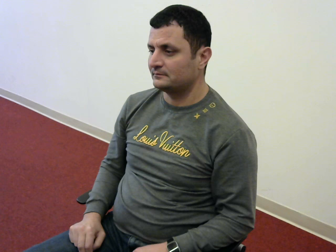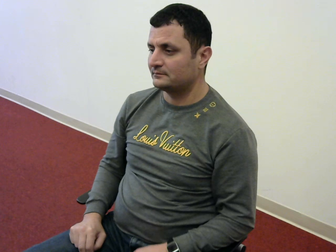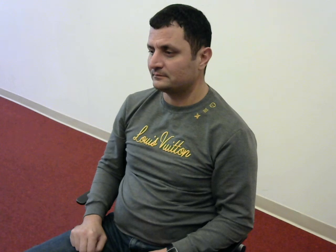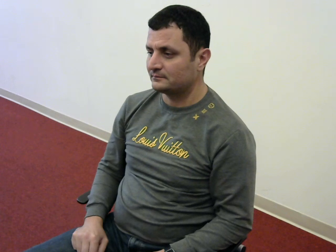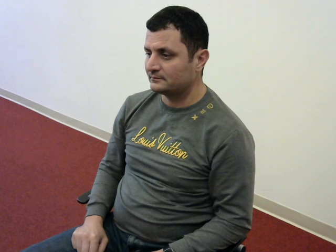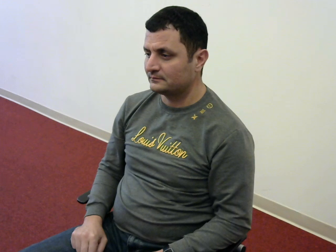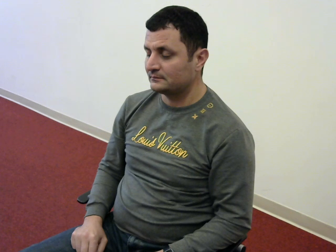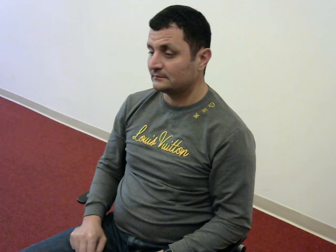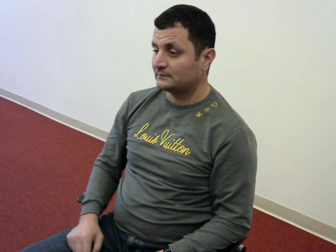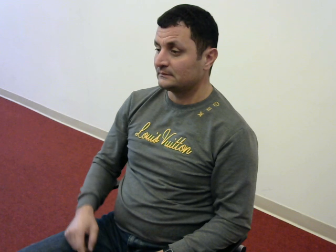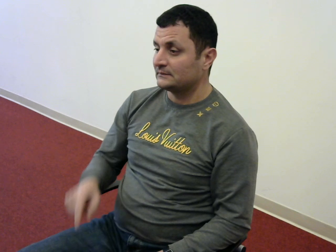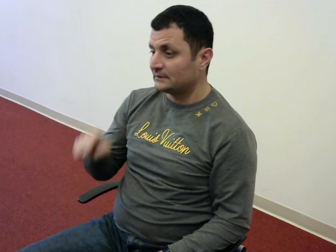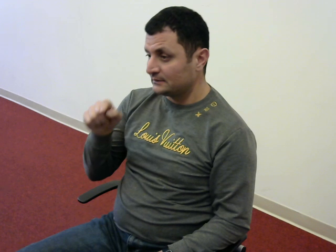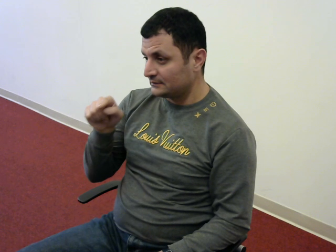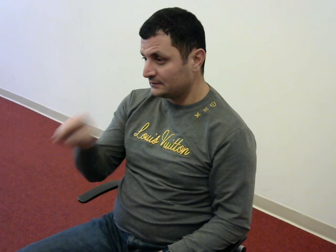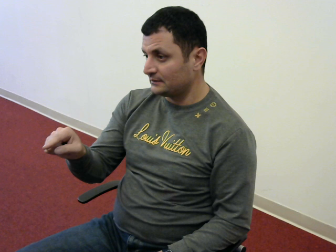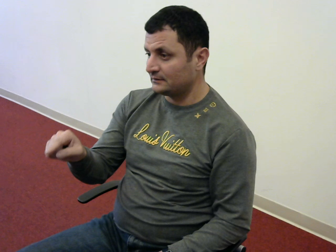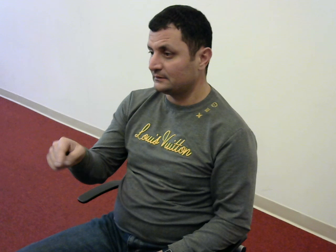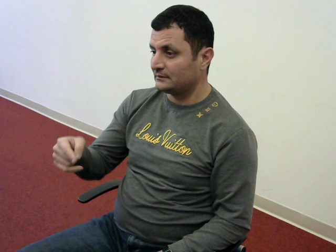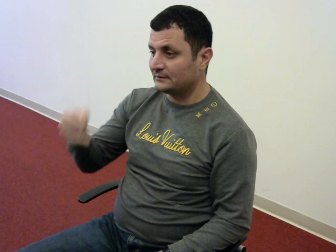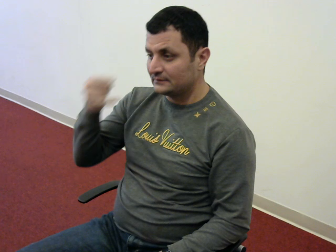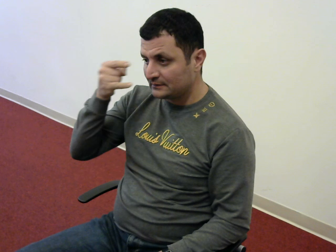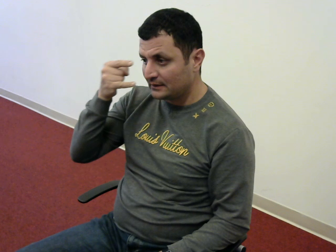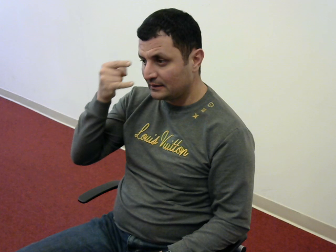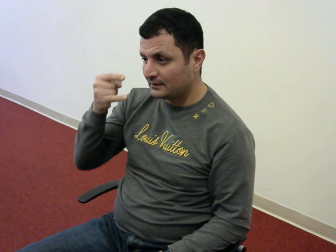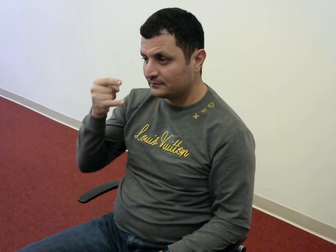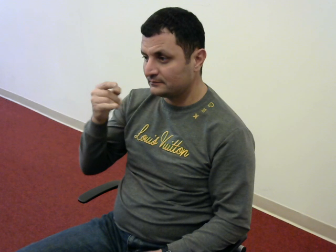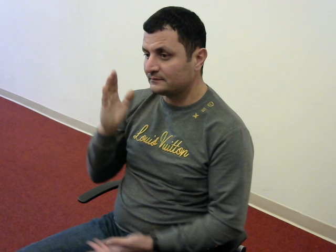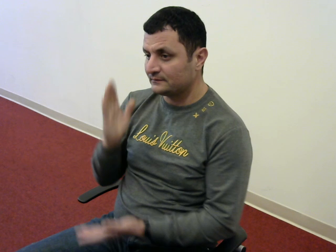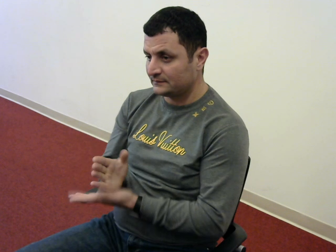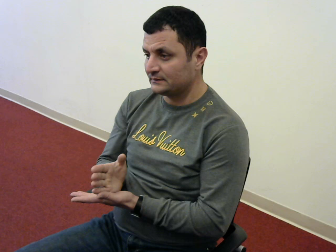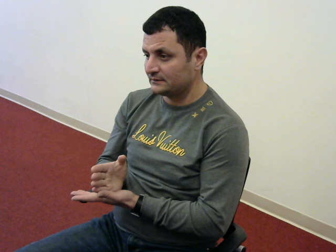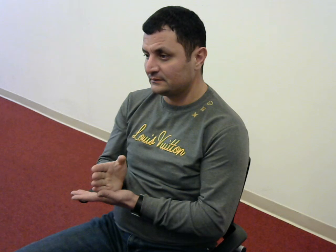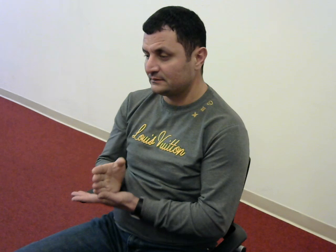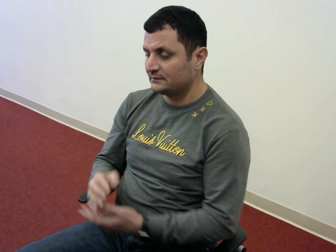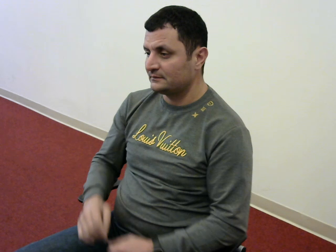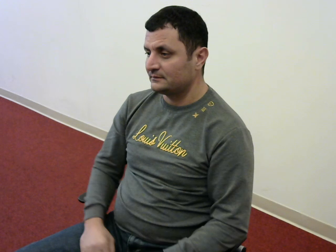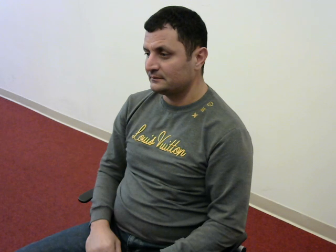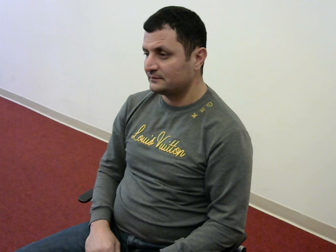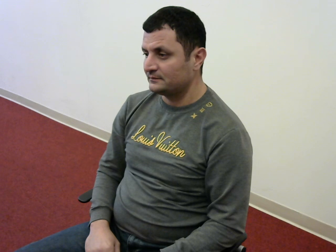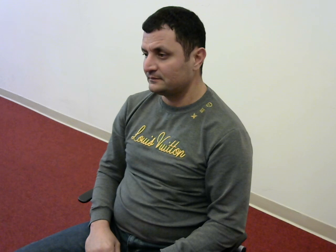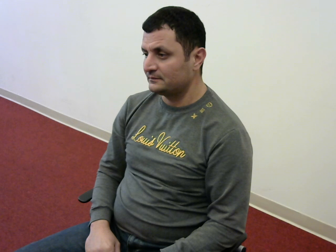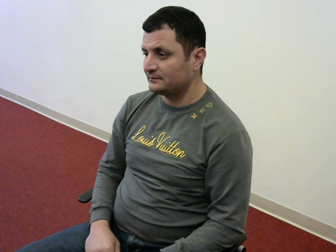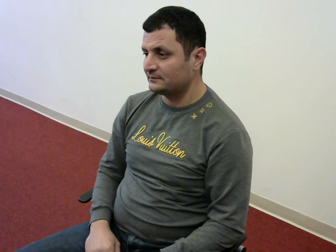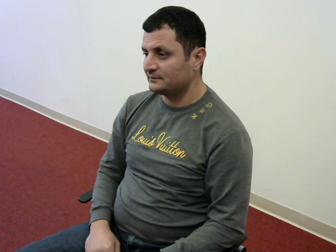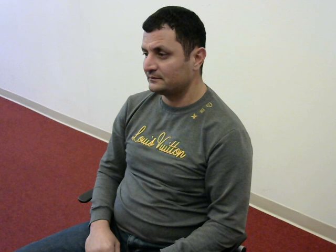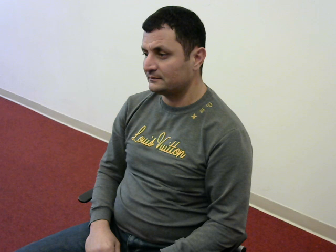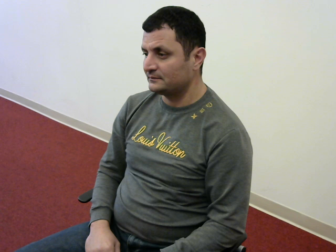Sənin instagramın var?